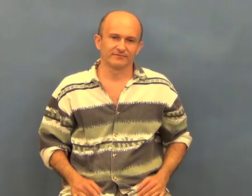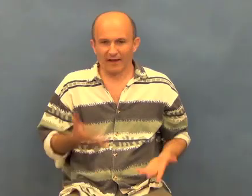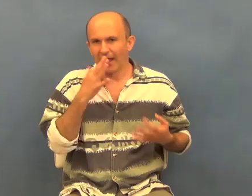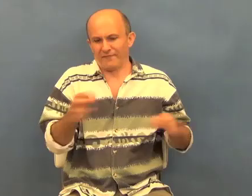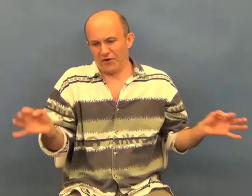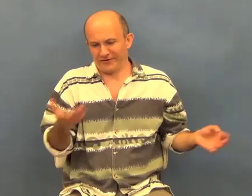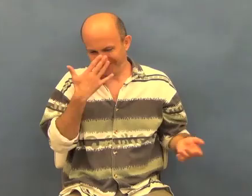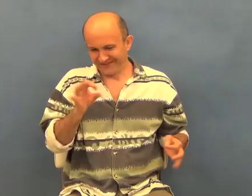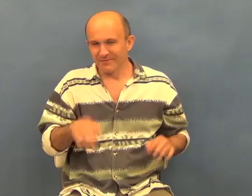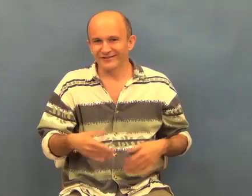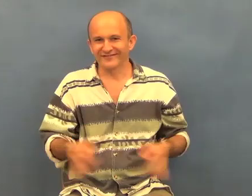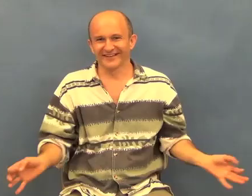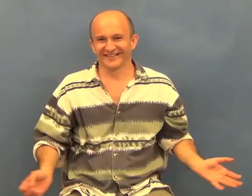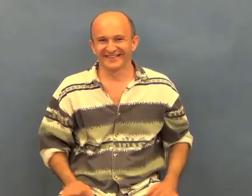Jak wygląda pozwolenie? Jak wygląda dobrze? Można, wolno.